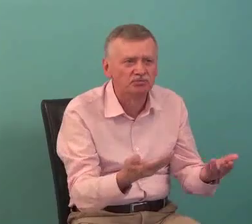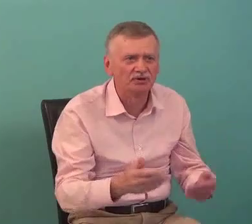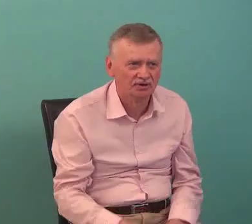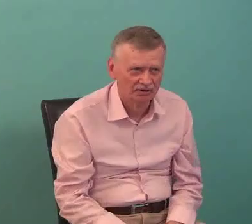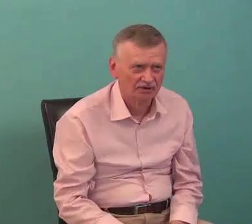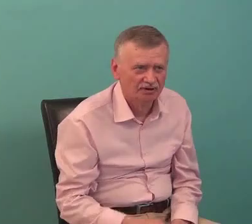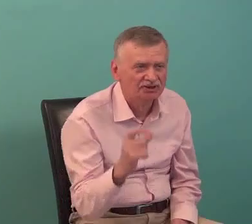Czwartek.